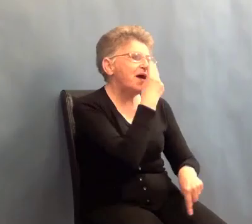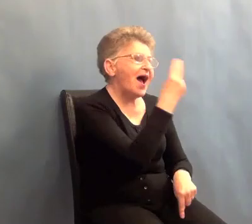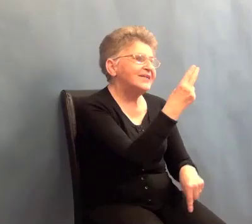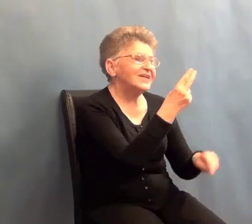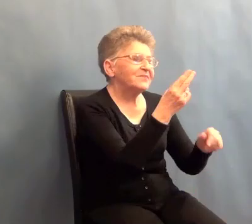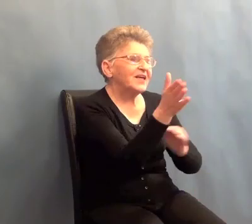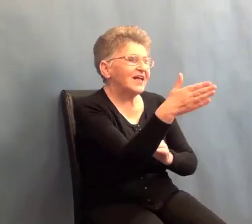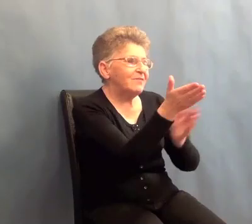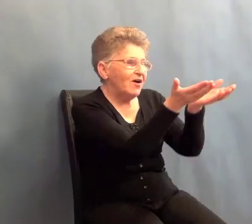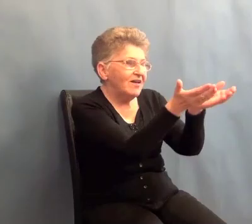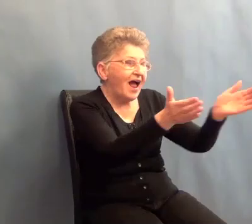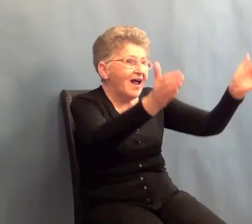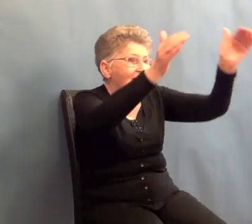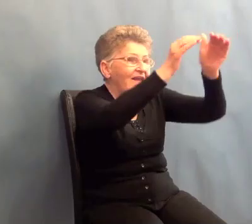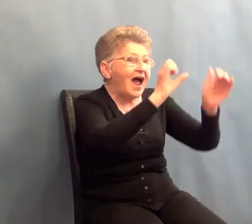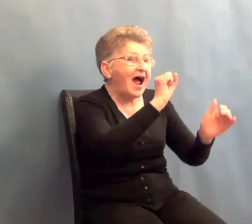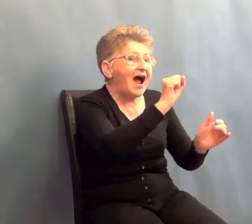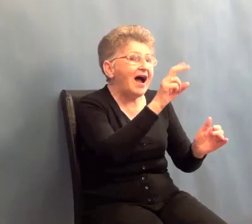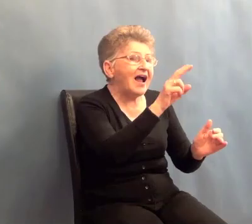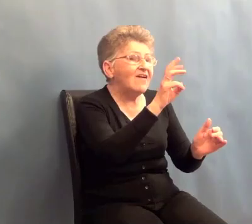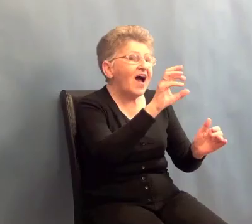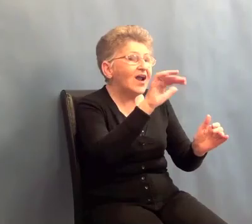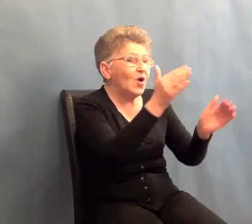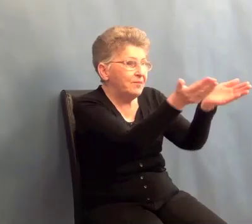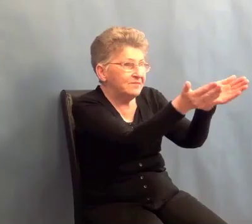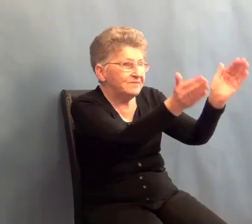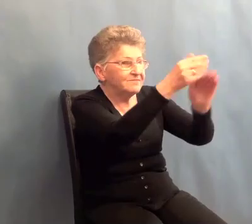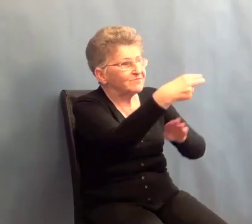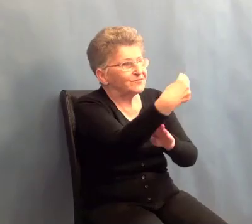Zobaczył rybę w kulistym akwarium.